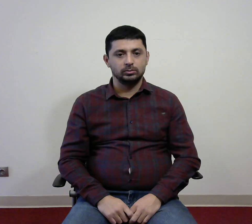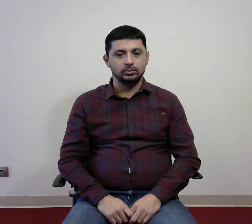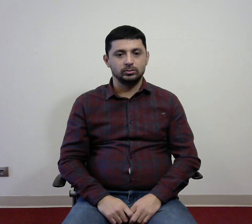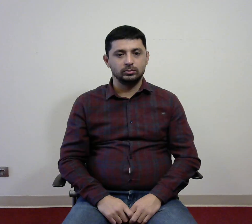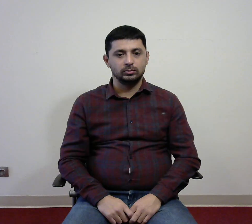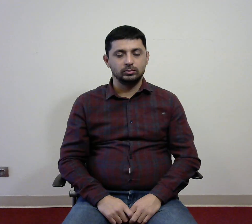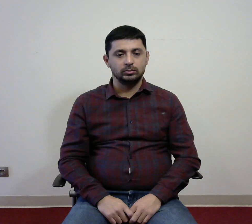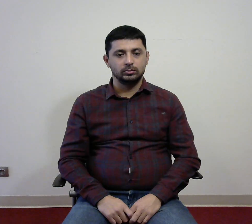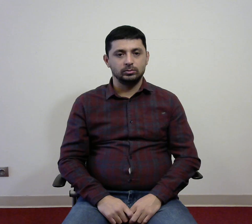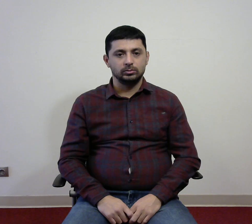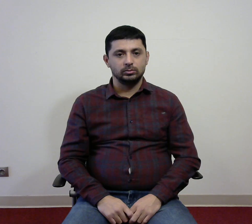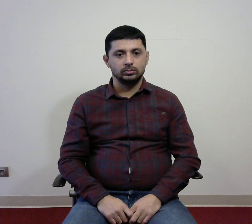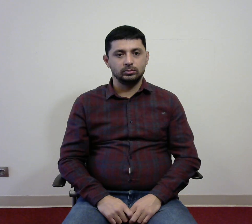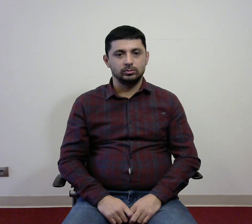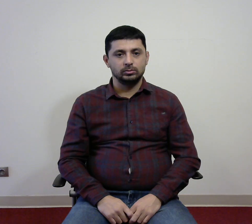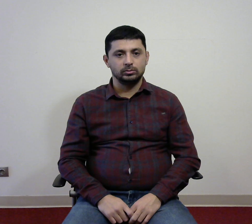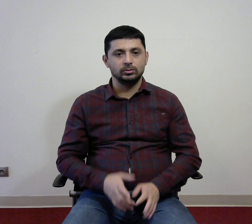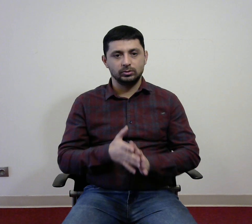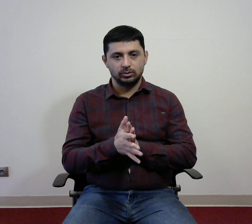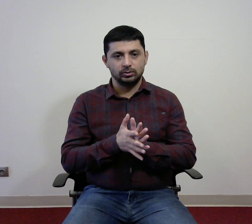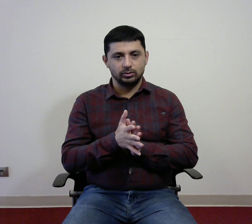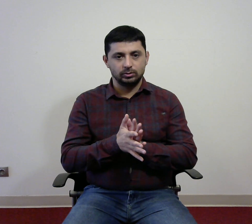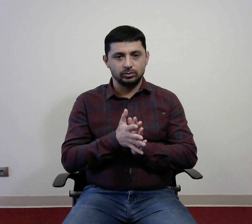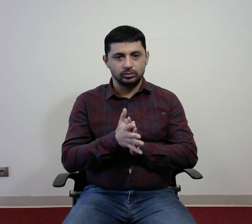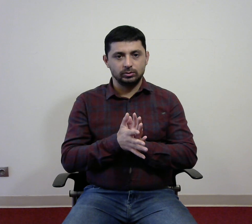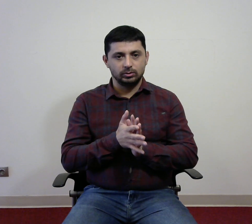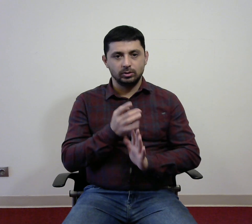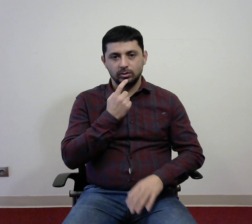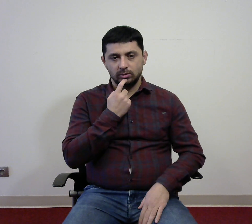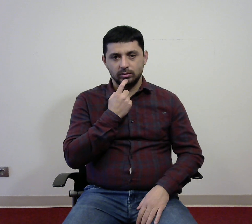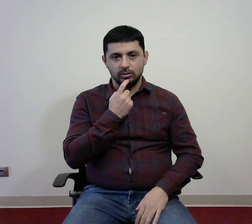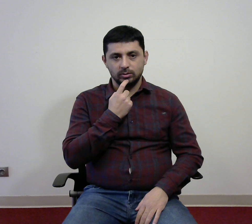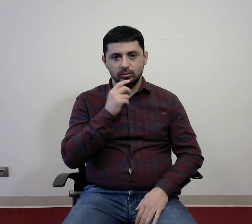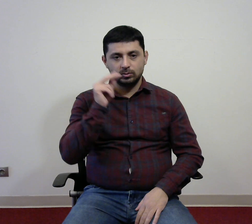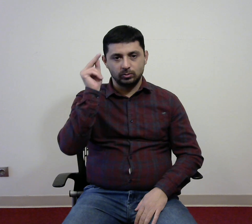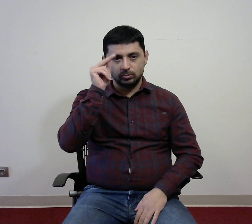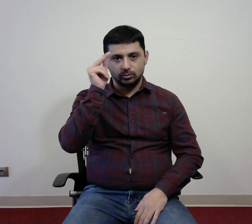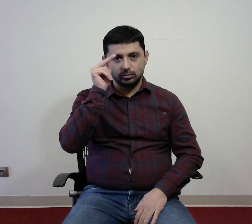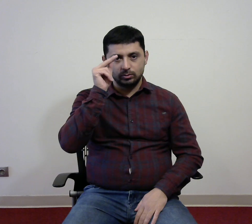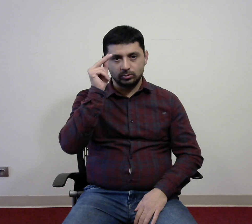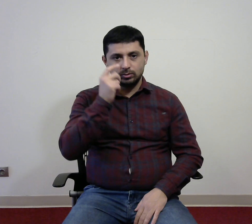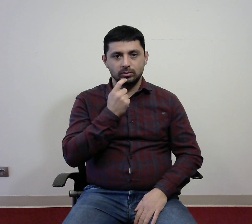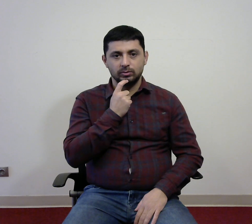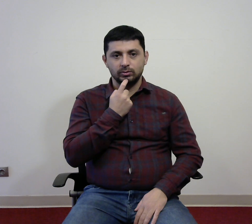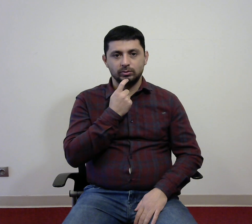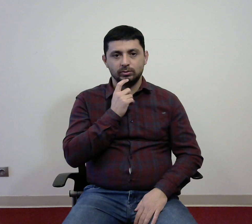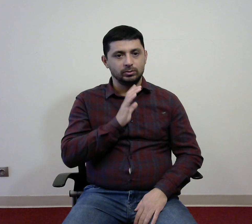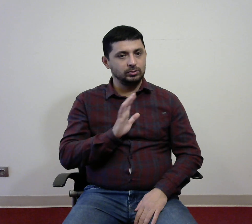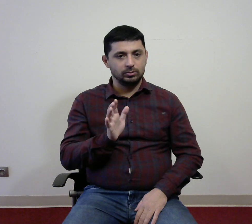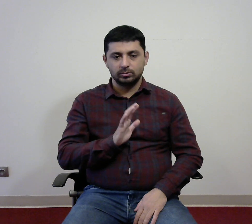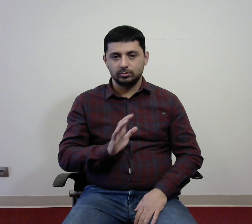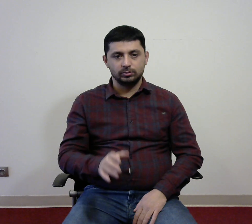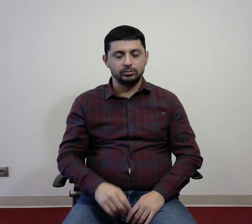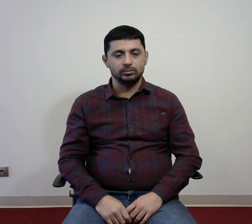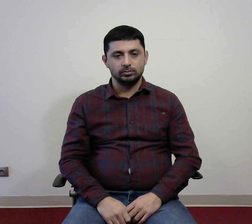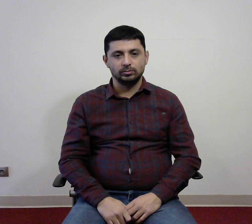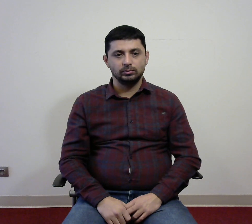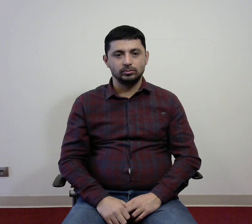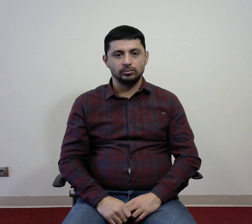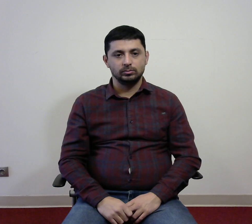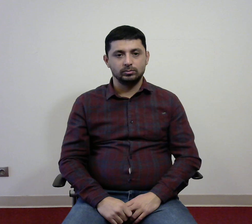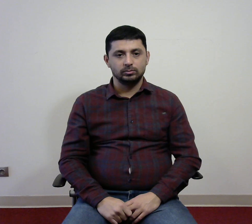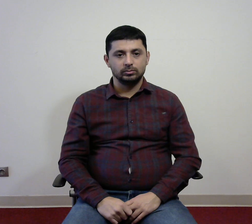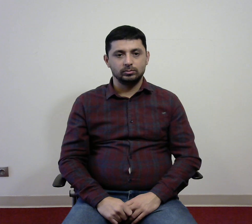İşarə dilini öyrənmək çətin deyil